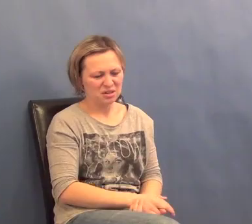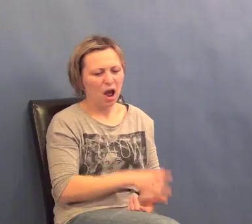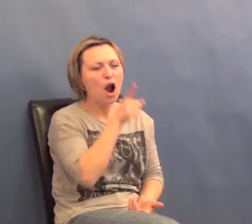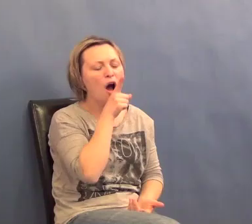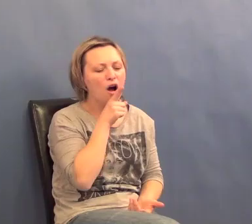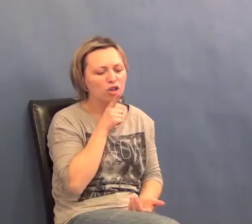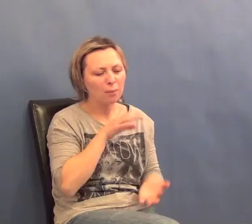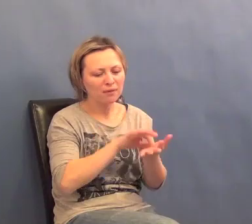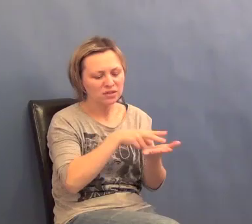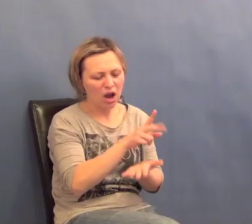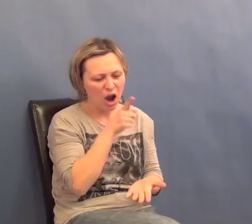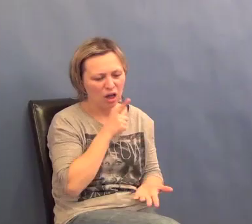To lód, więc pewnie jest ślisko